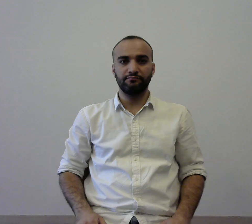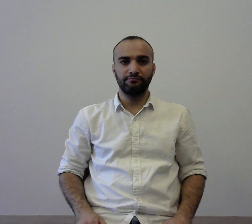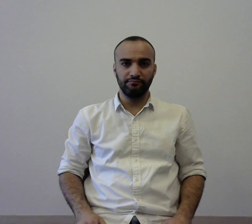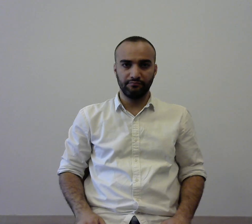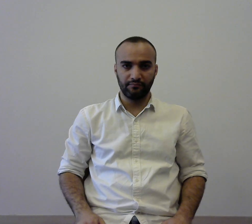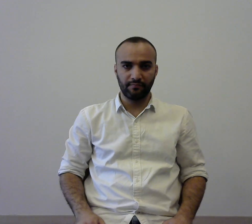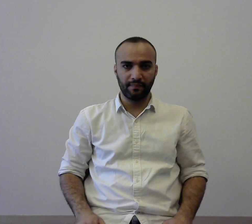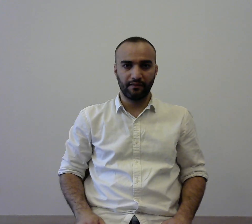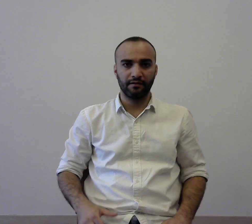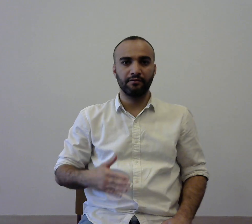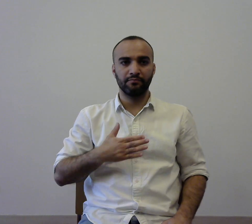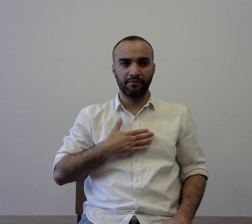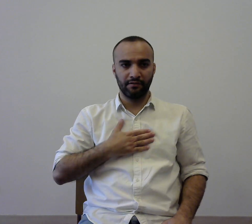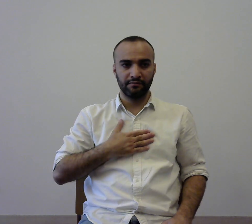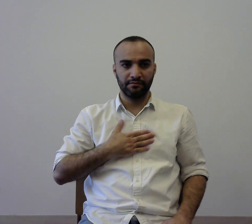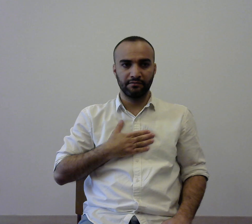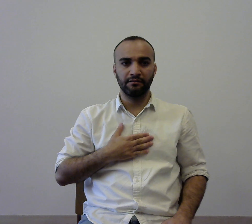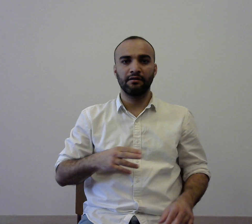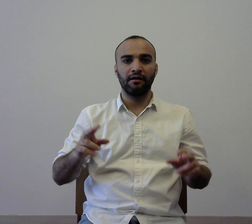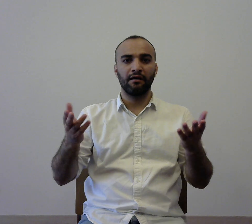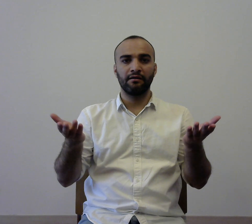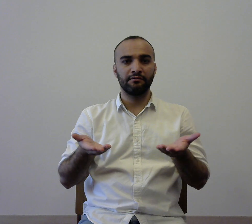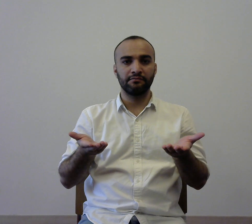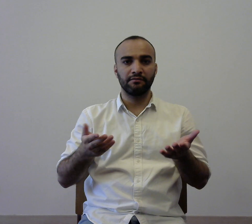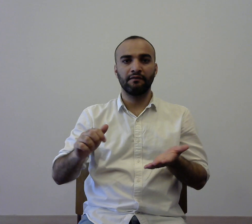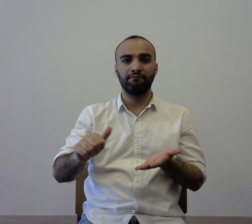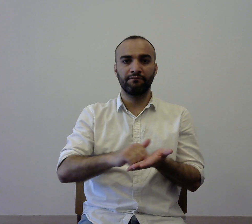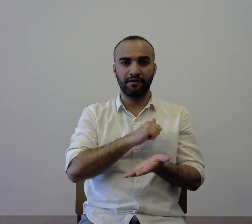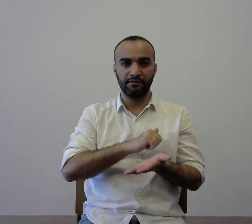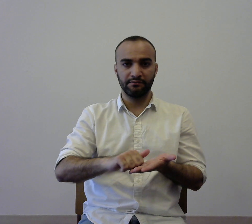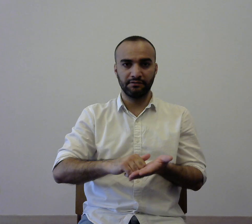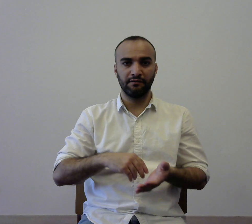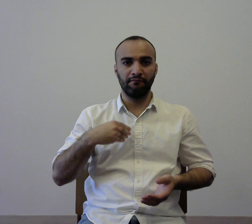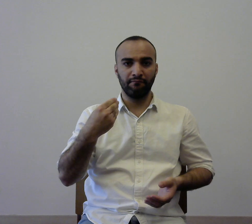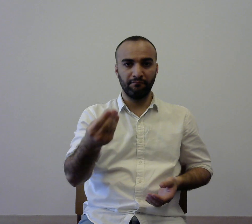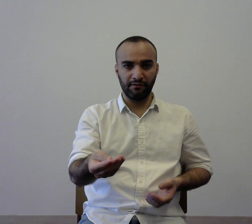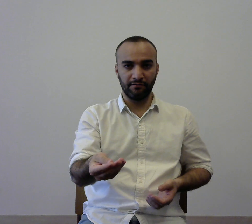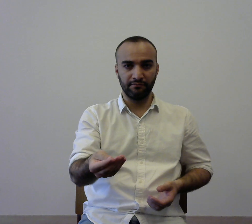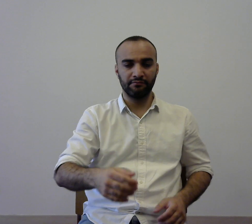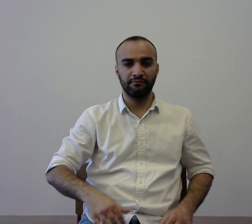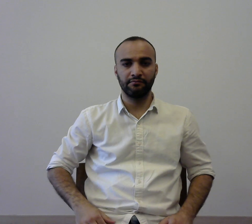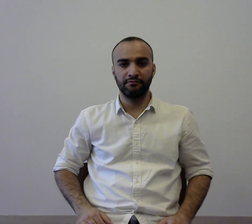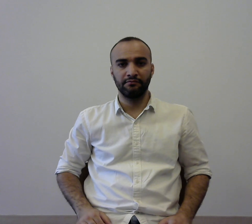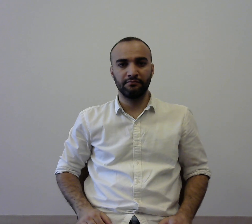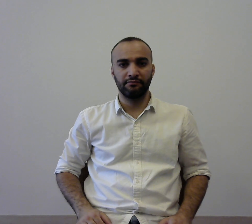Mən hansı sənədləri verməliyəm?